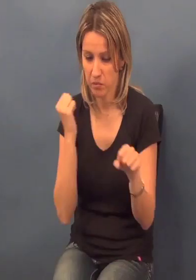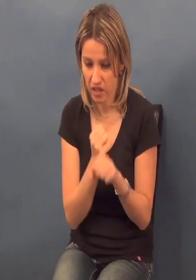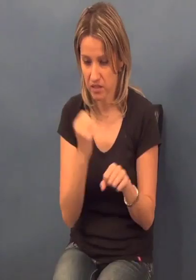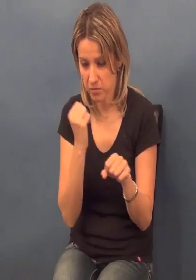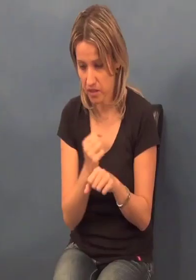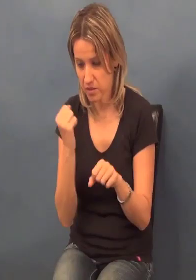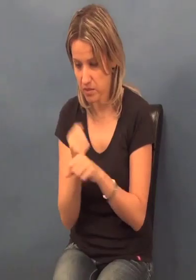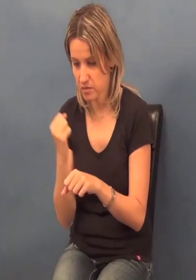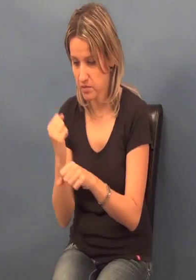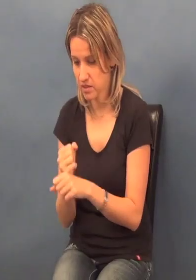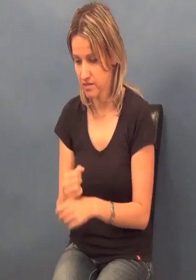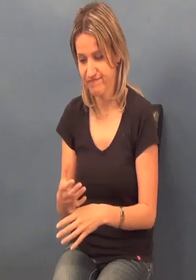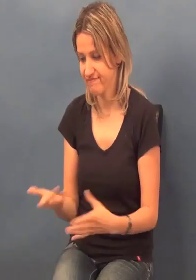W każdy dzień praca, praca, praca, praca.